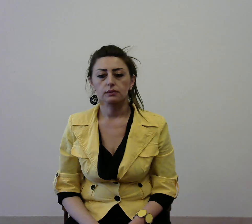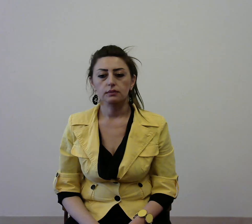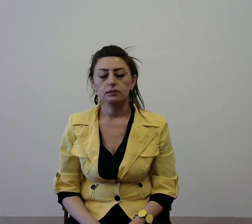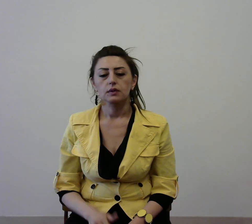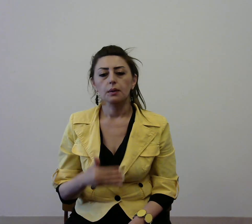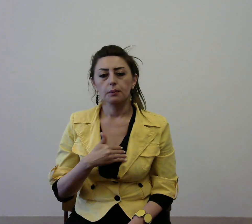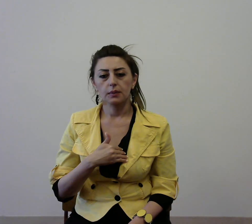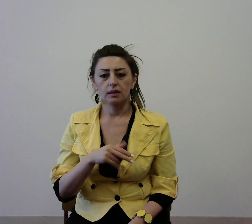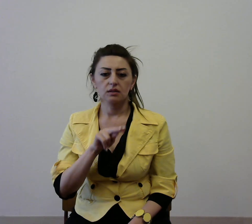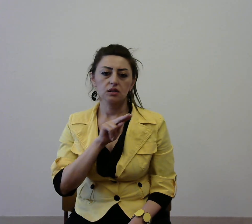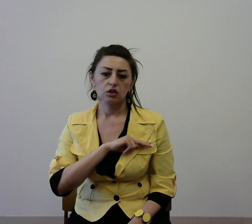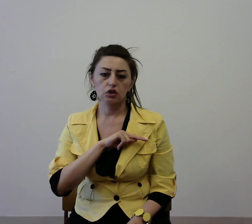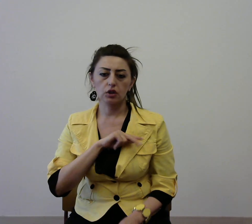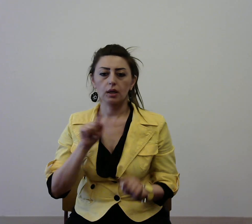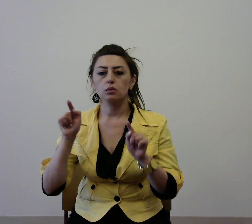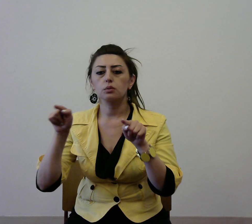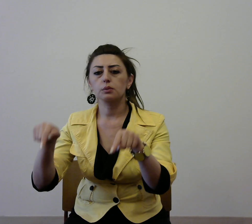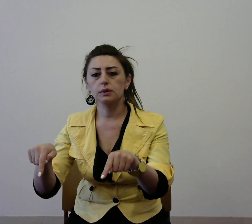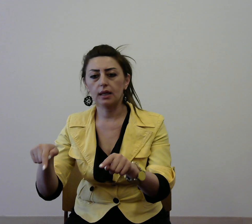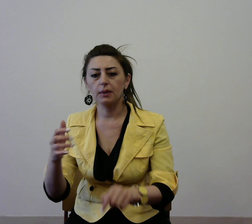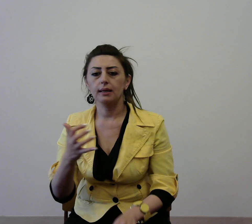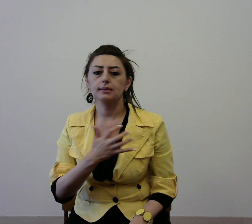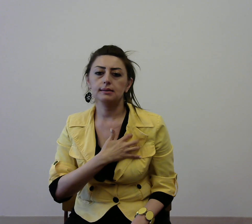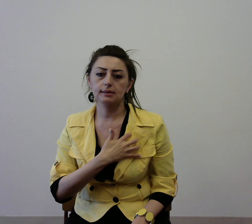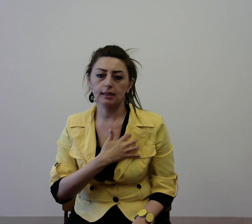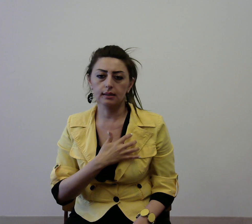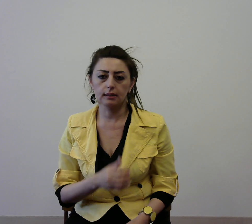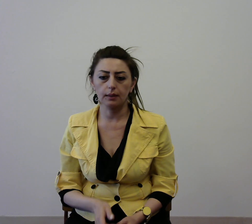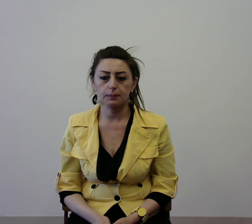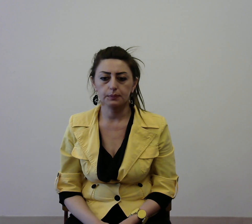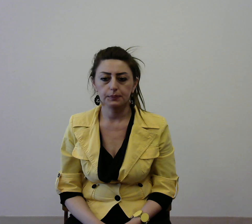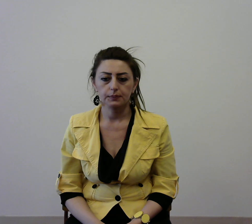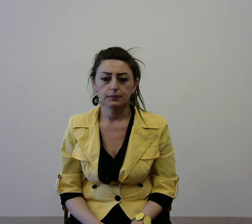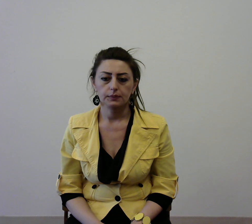Mən işə düzəlmək istəyirəm